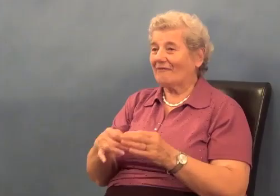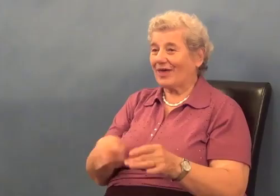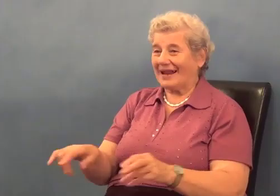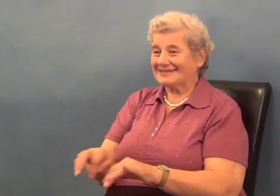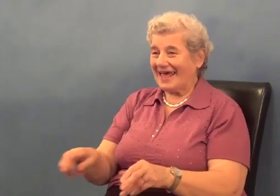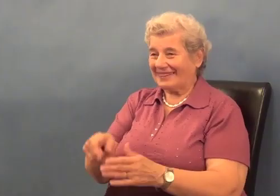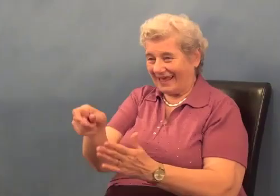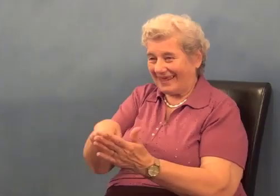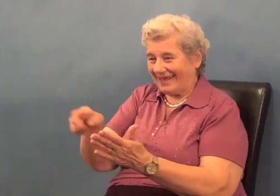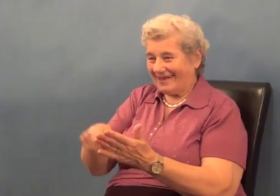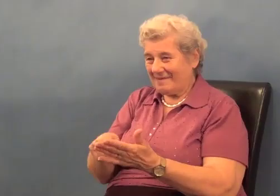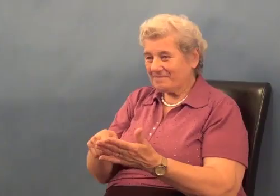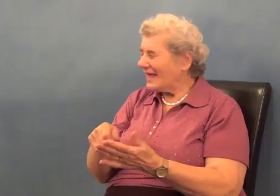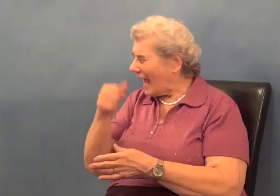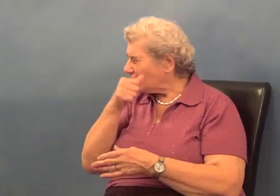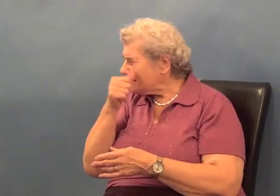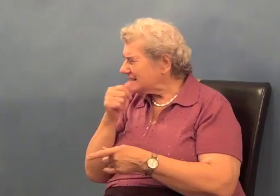A nie na pianinie.